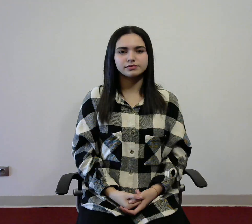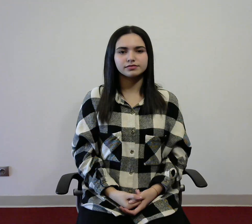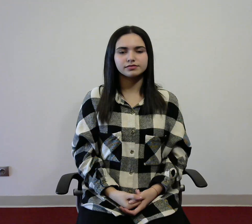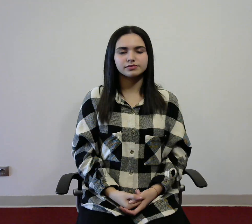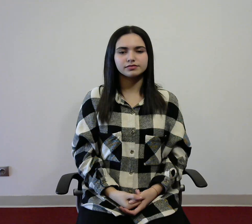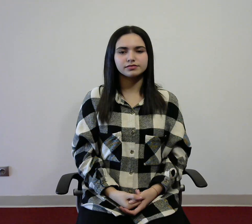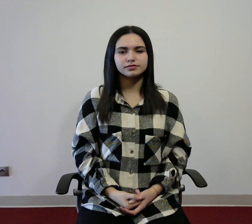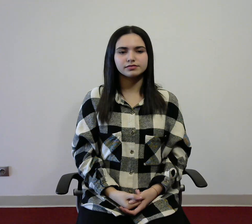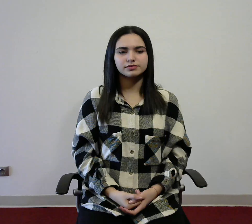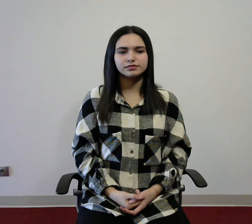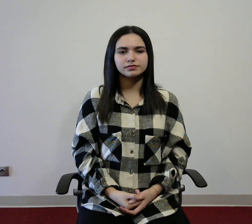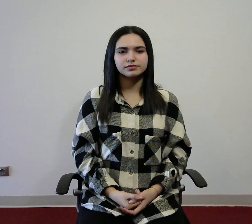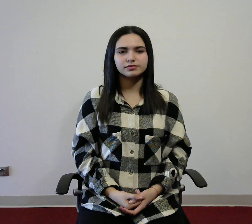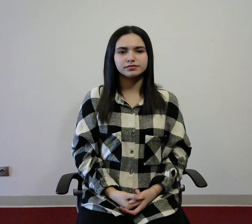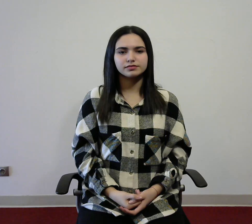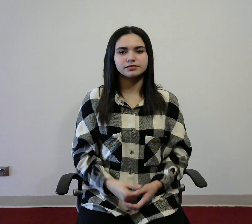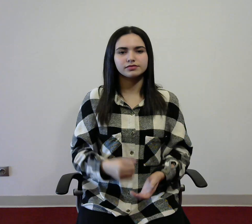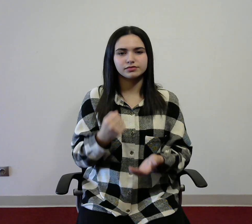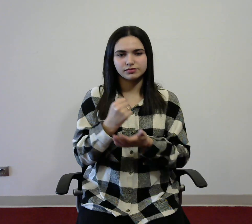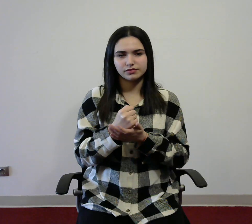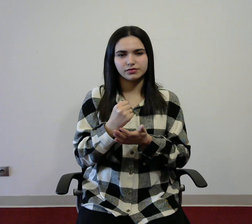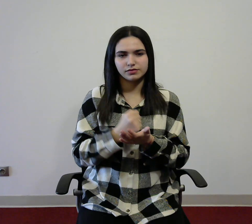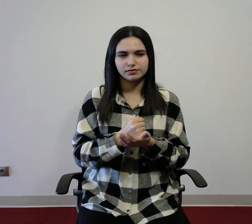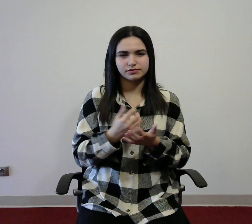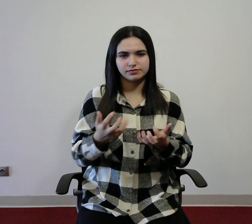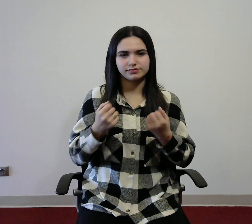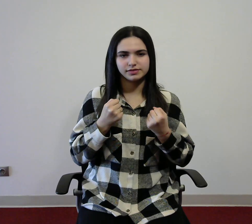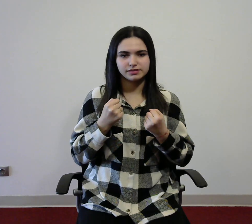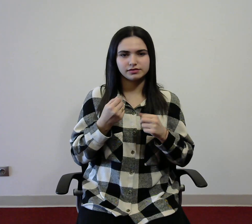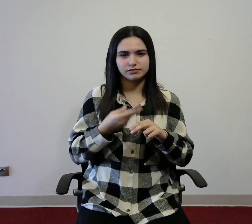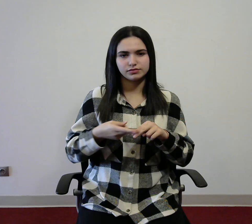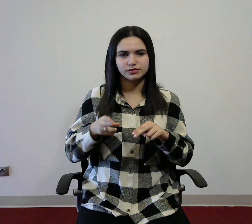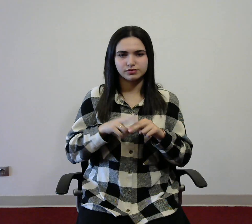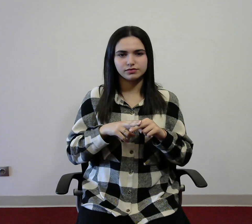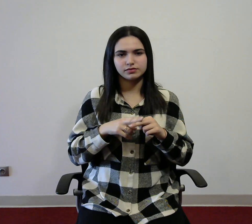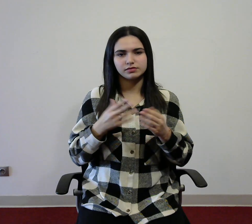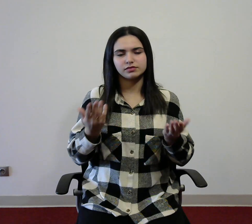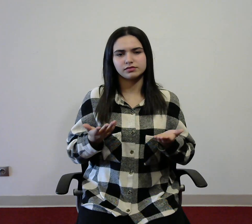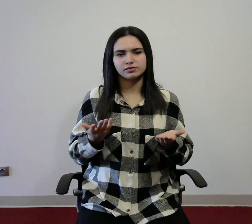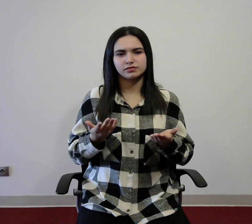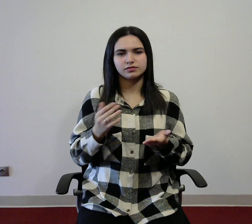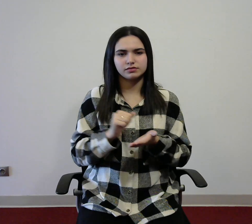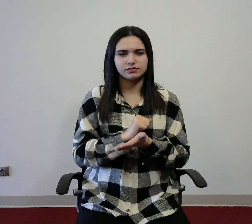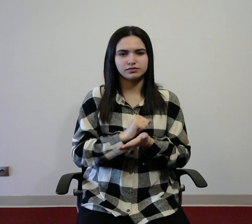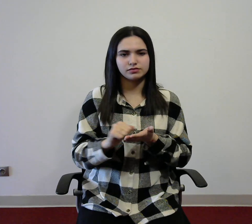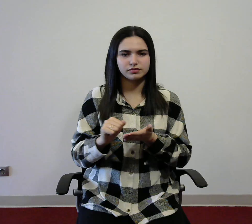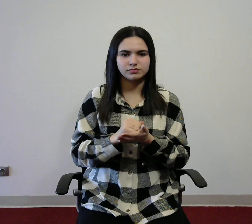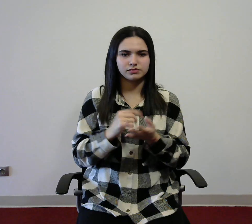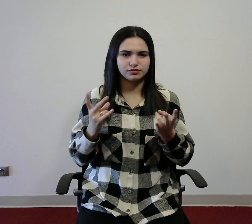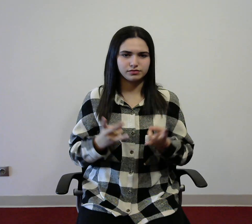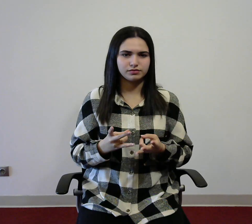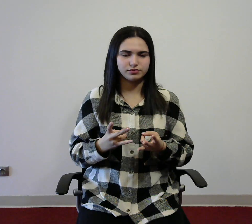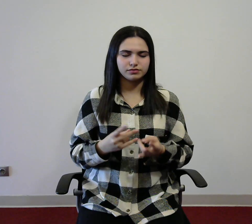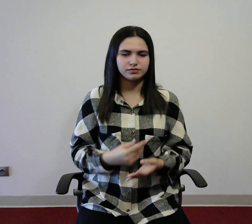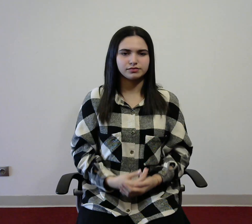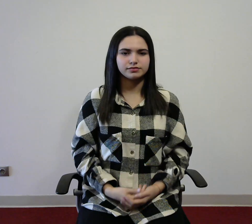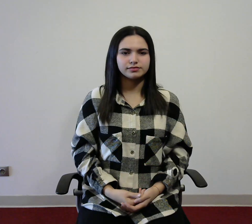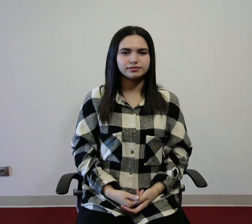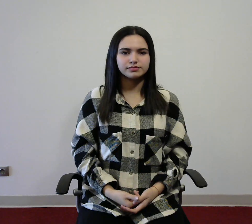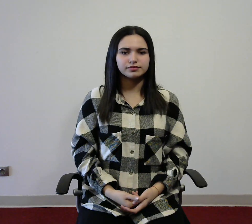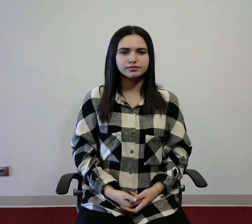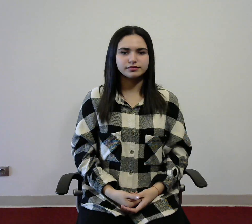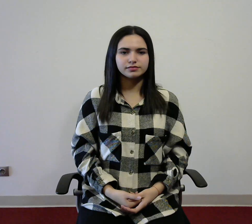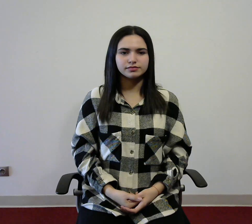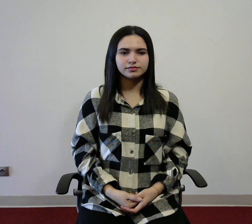Viza almaq üçün hansı sənədlər lazımdır?